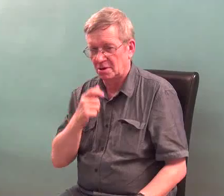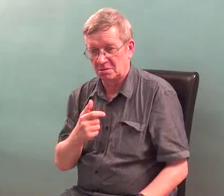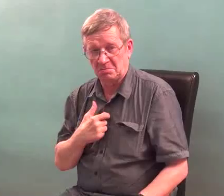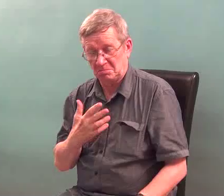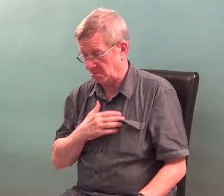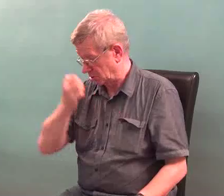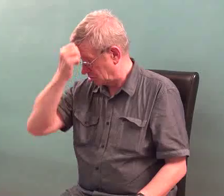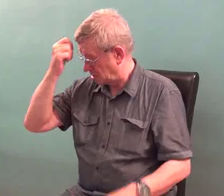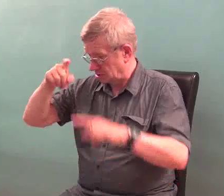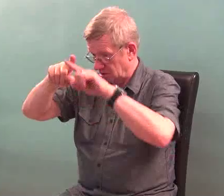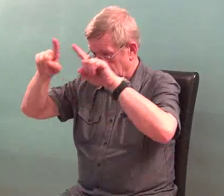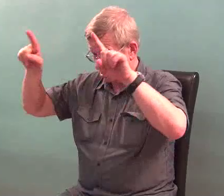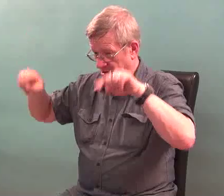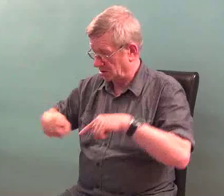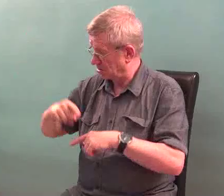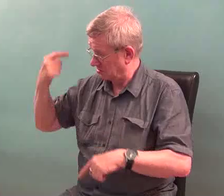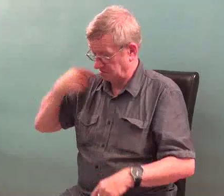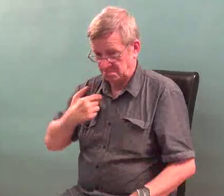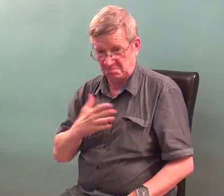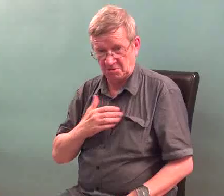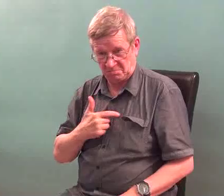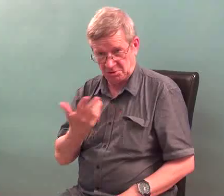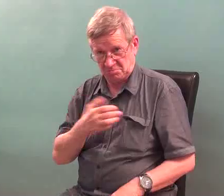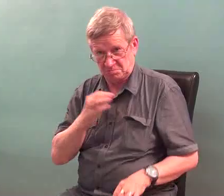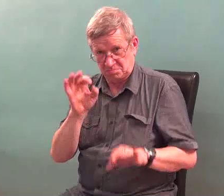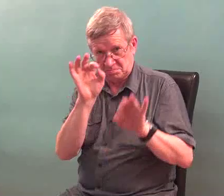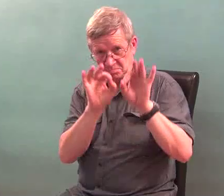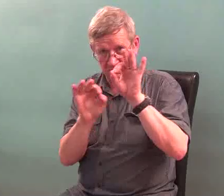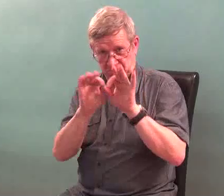Mam szkło na plecach, mam, jak chcesz to mogę ci naprawić.